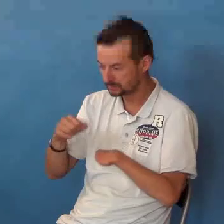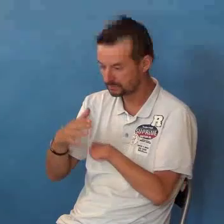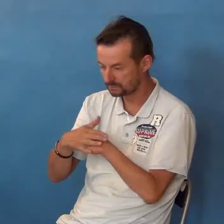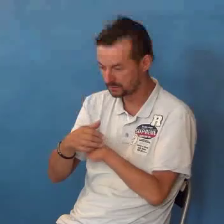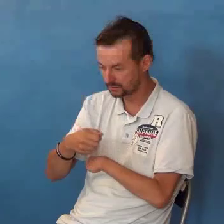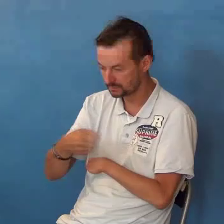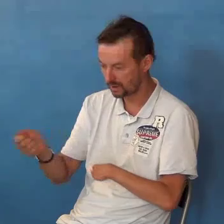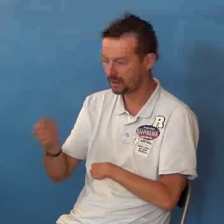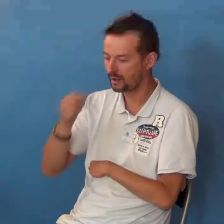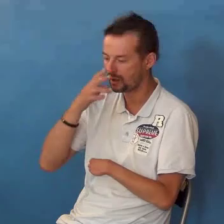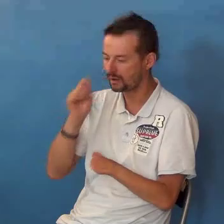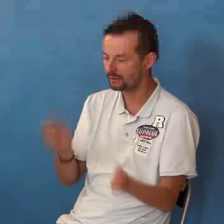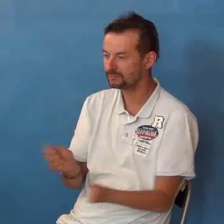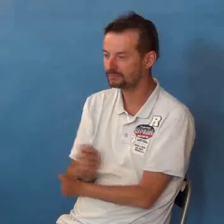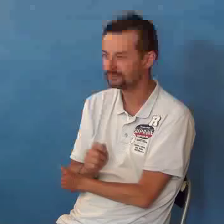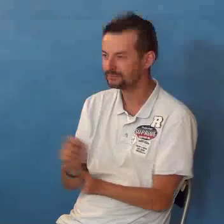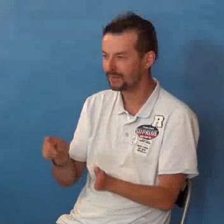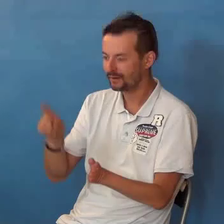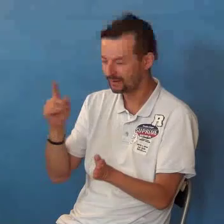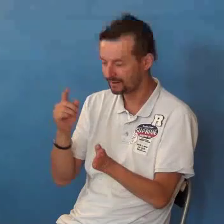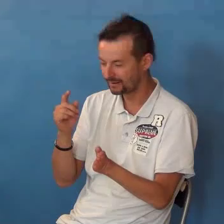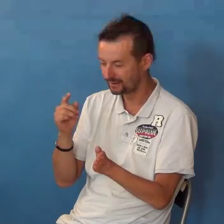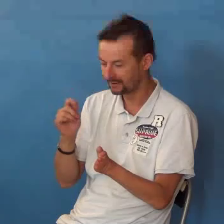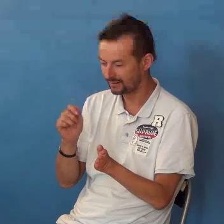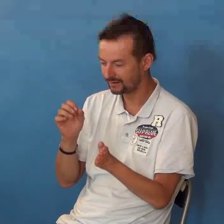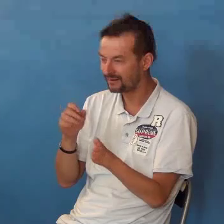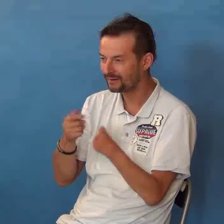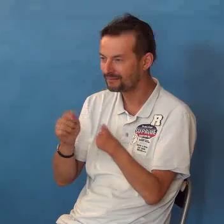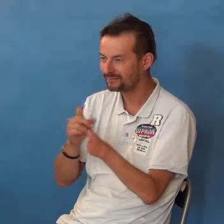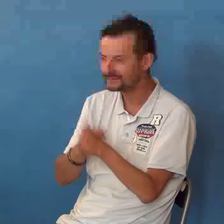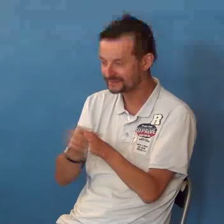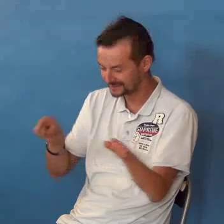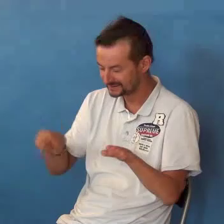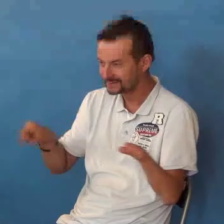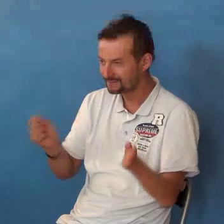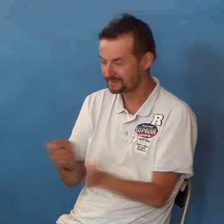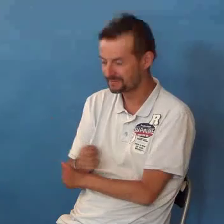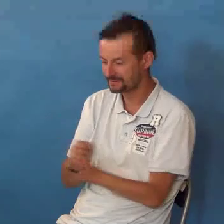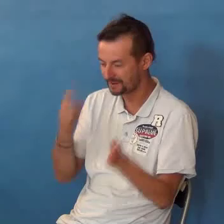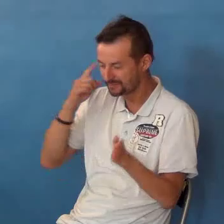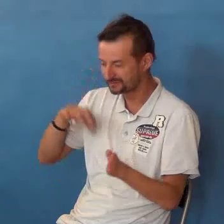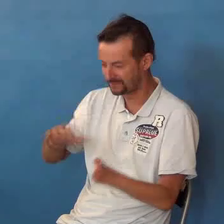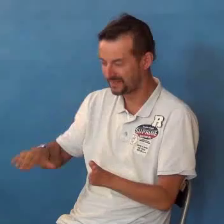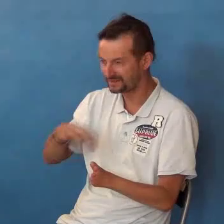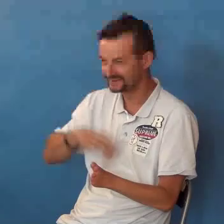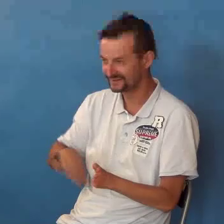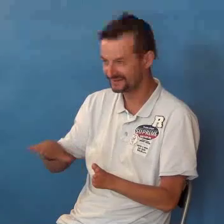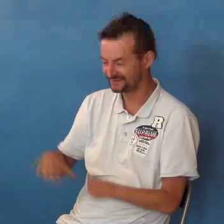Otwiera drzwi, a tam widzi grającego na metalowych cymbałkach małego syna.